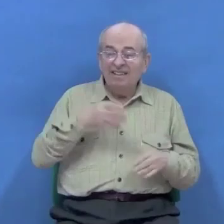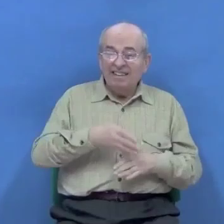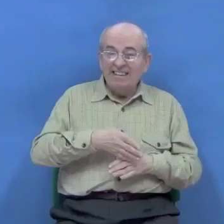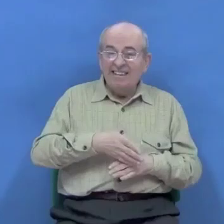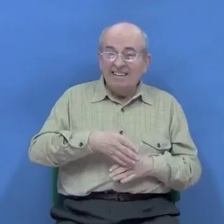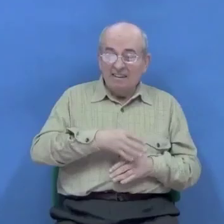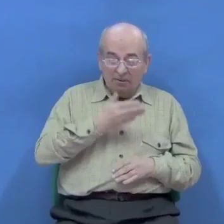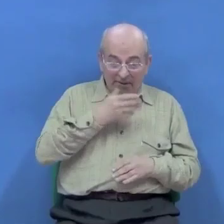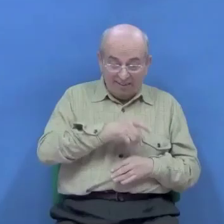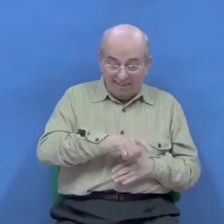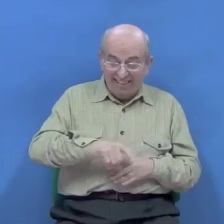W parku piłują ławki.